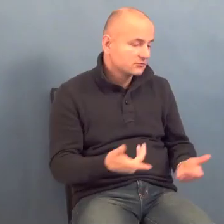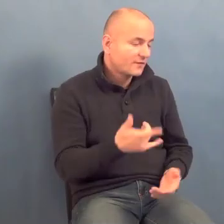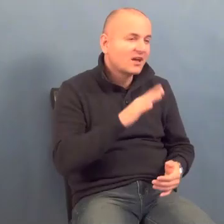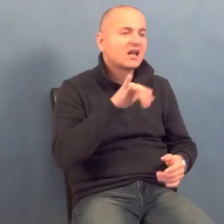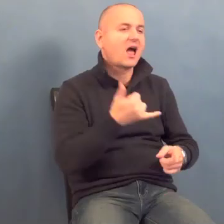No.